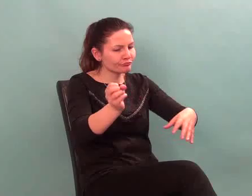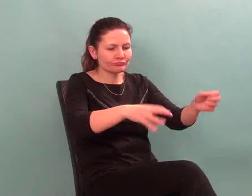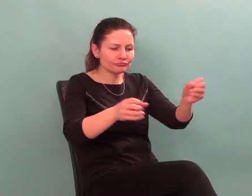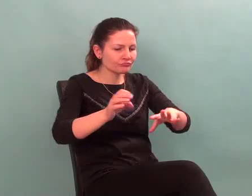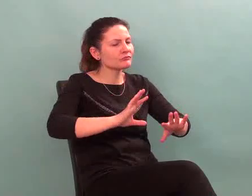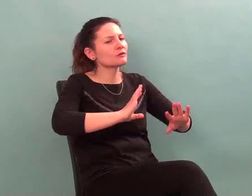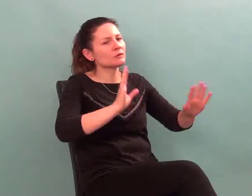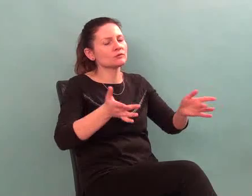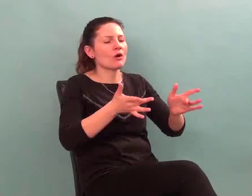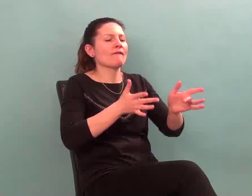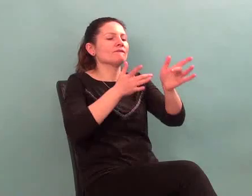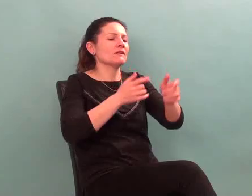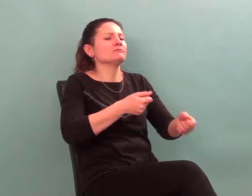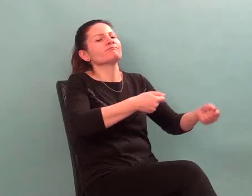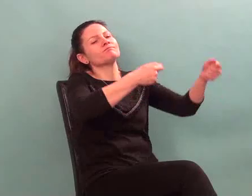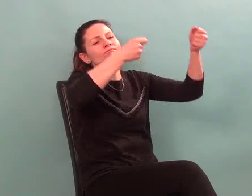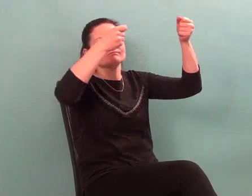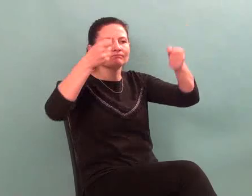Kończą, stawiają kosz na rower.